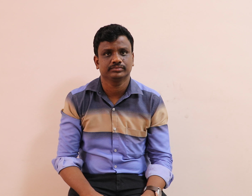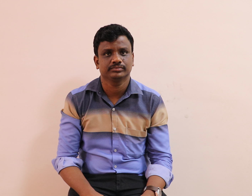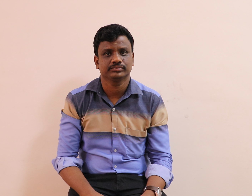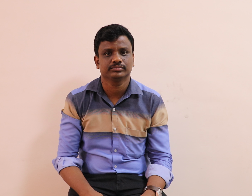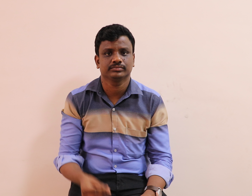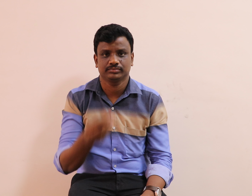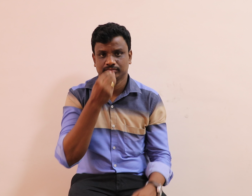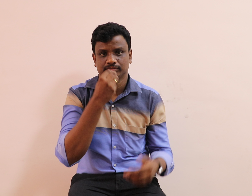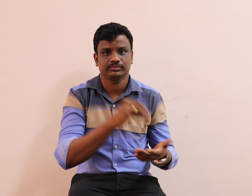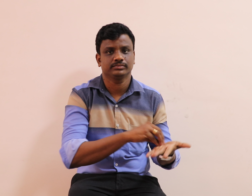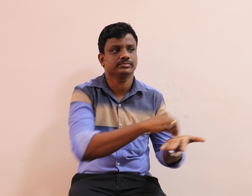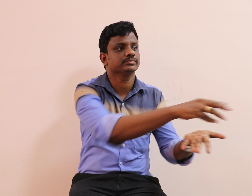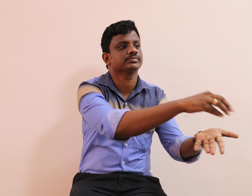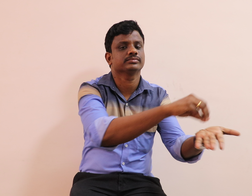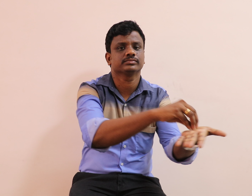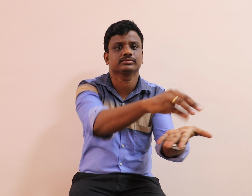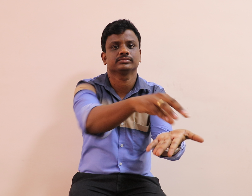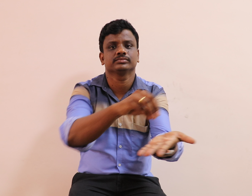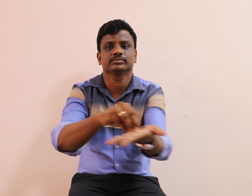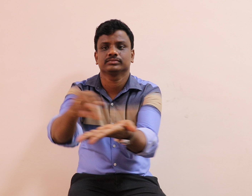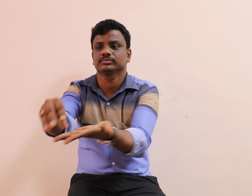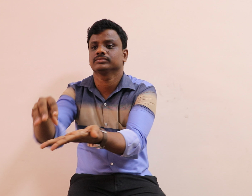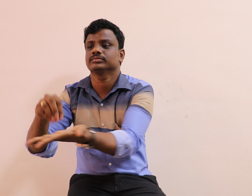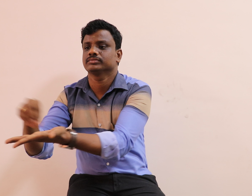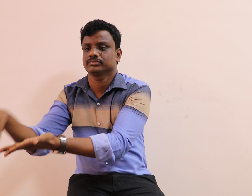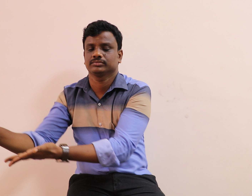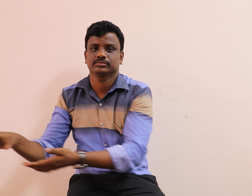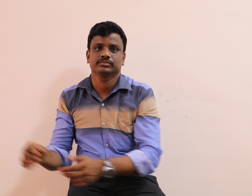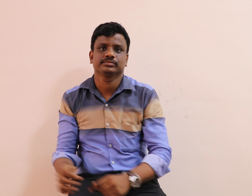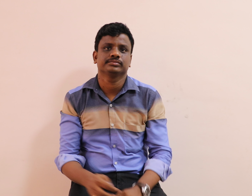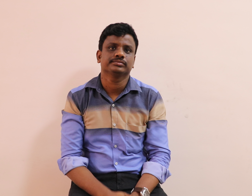serve the food